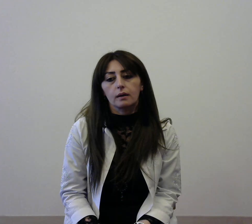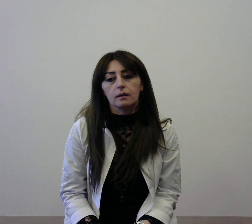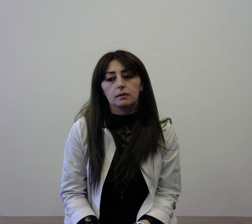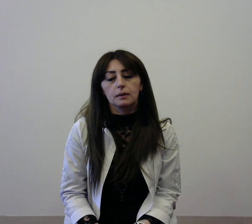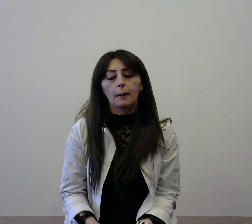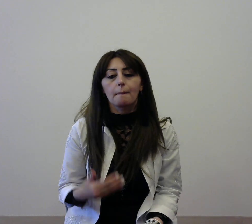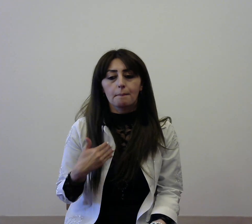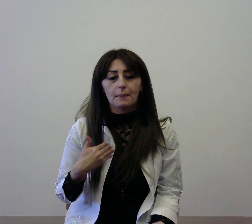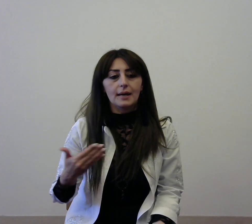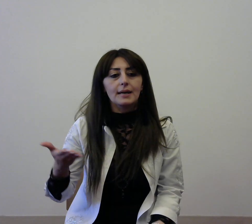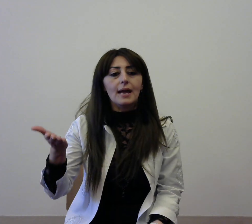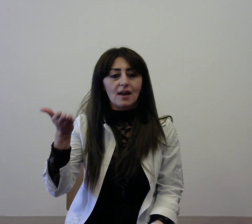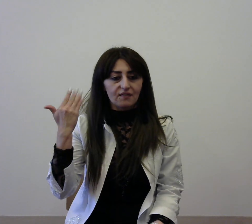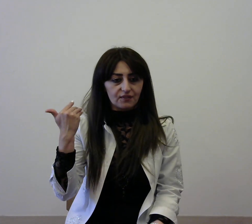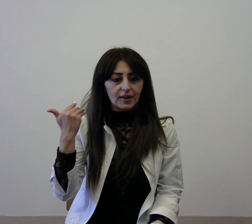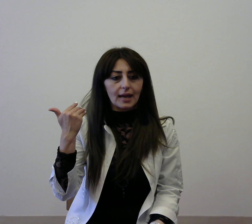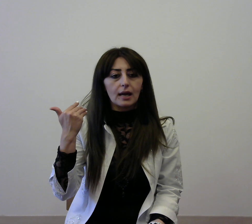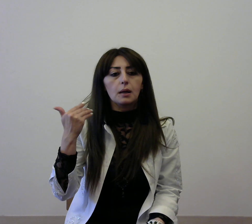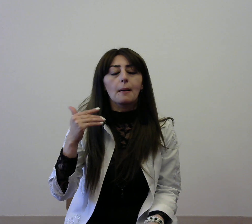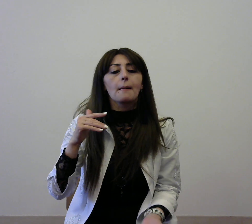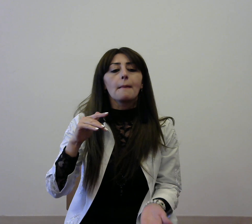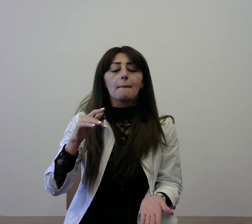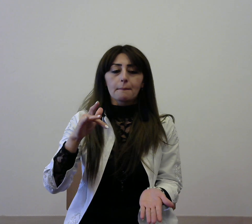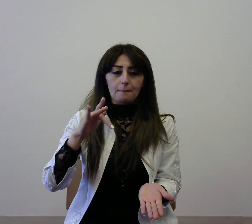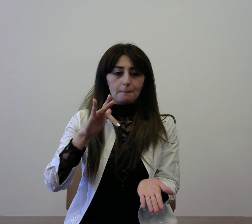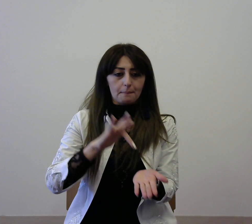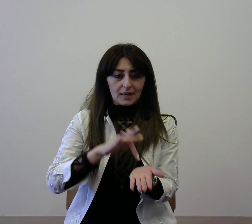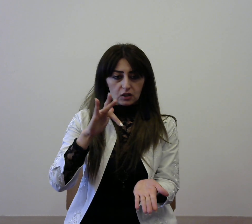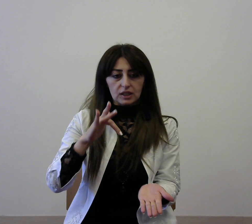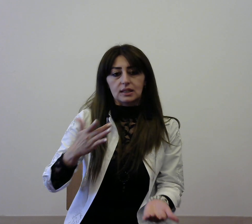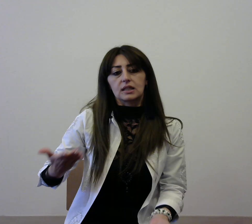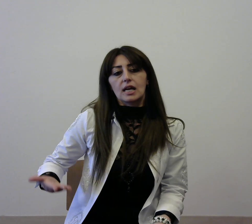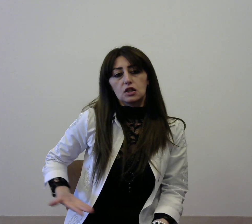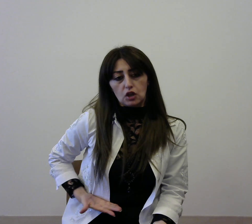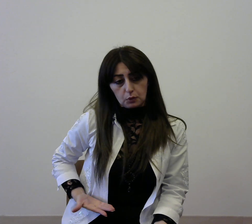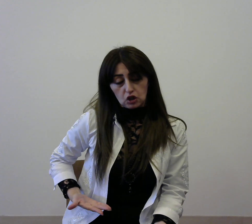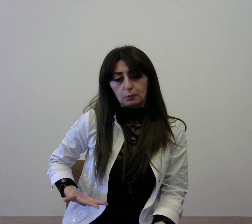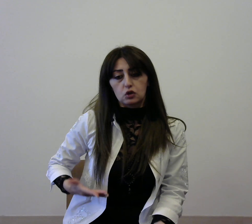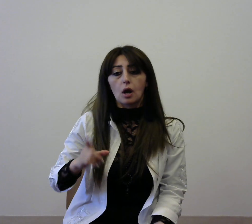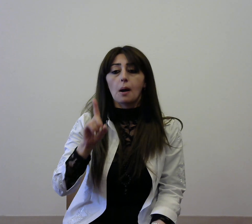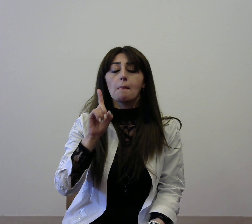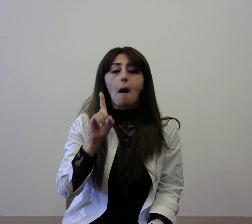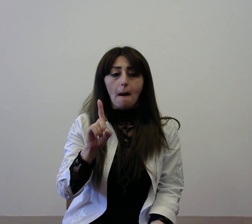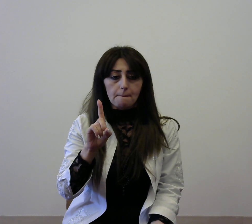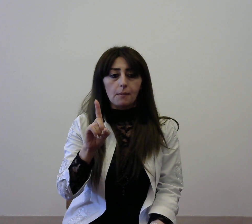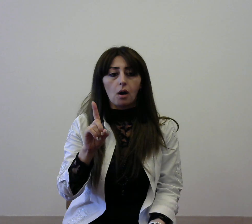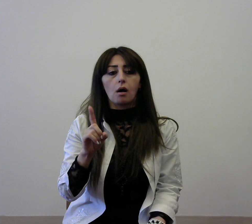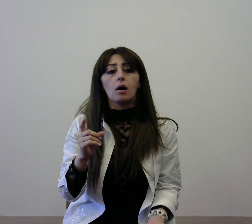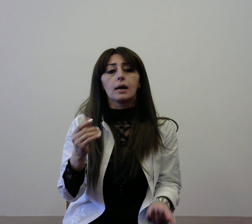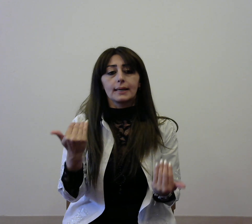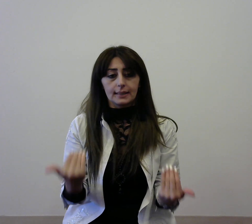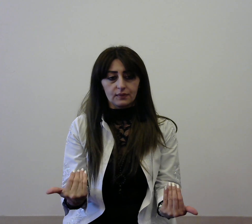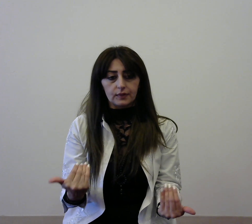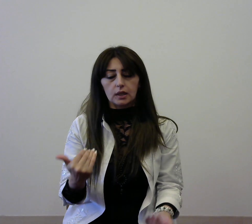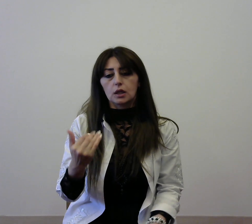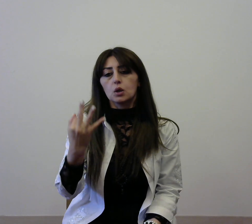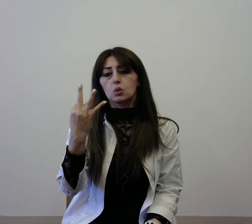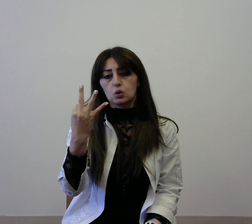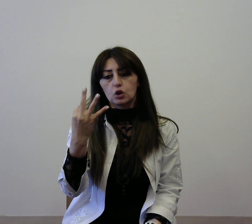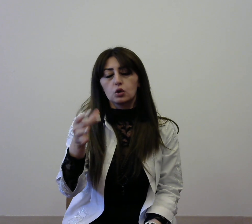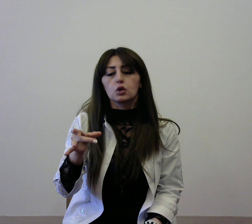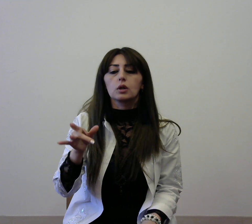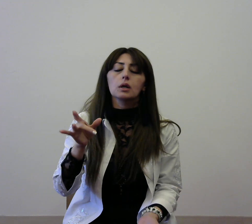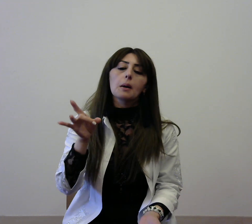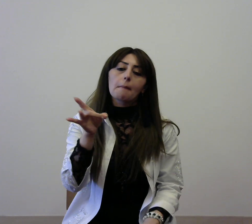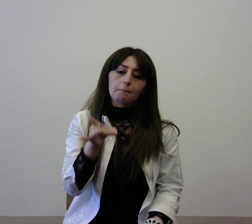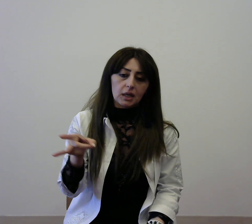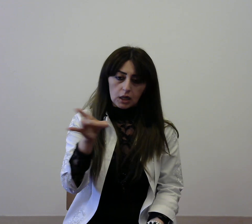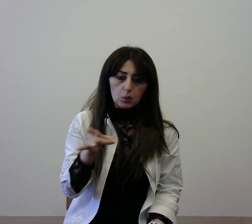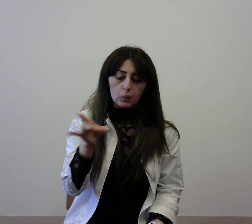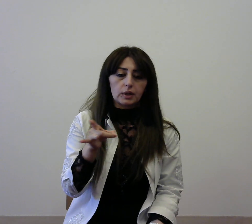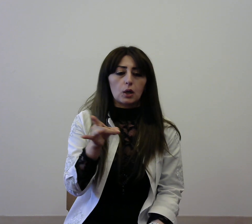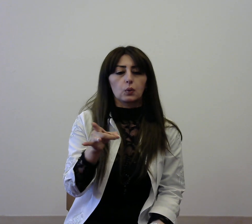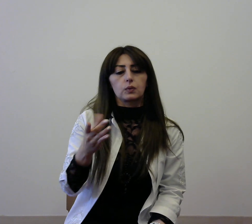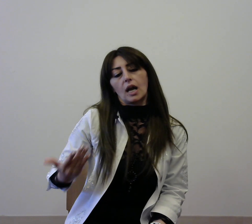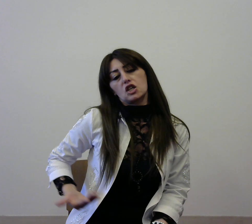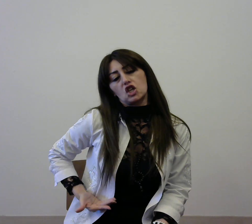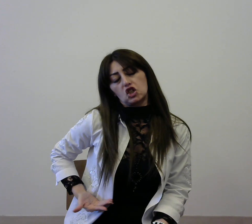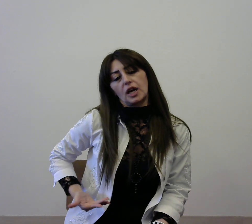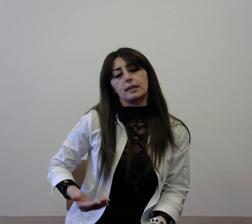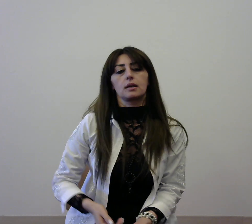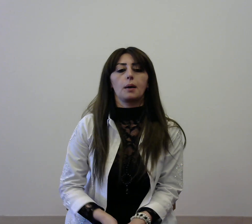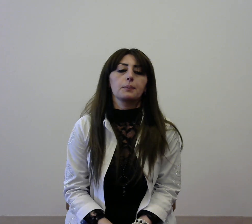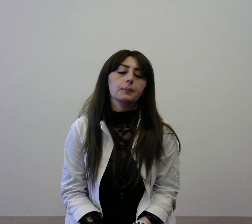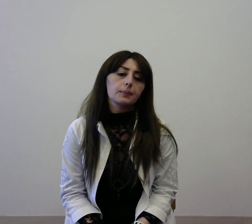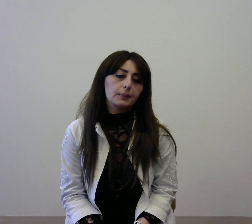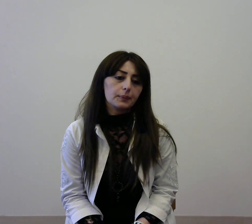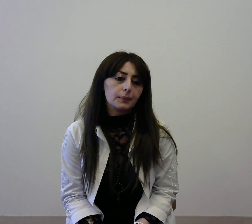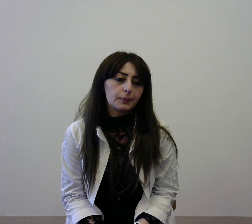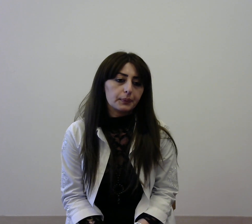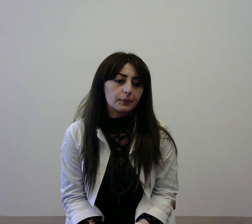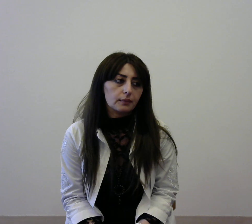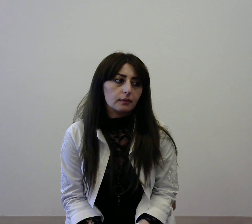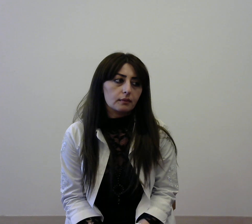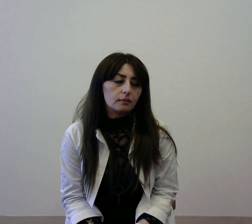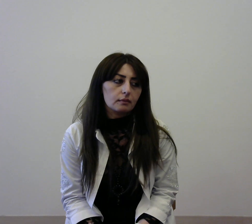Mən əvvəl mərkəzdə yaşamışam, amma indi 3-cü mikrorayonda yaşayıram